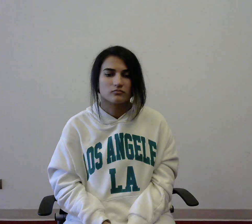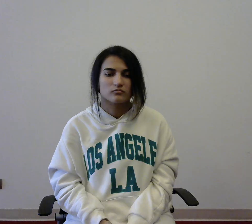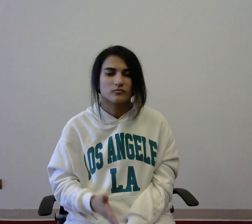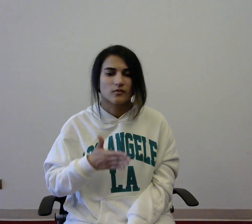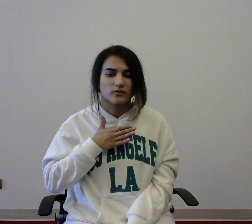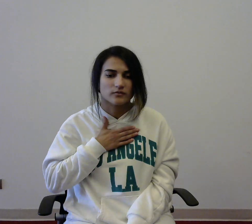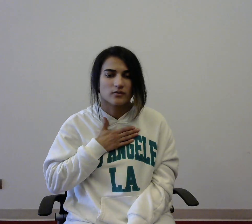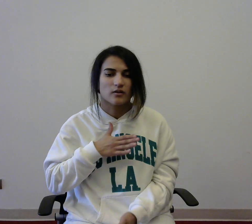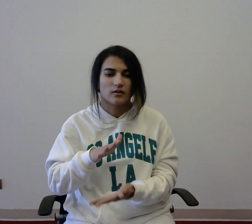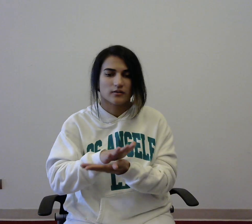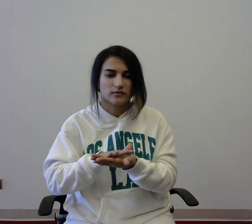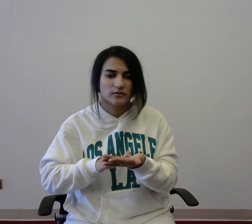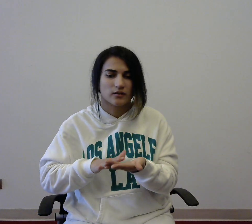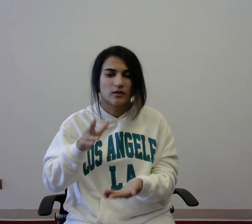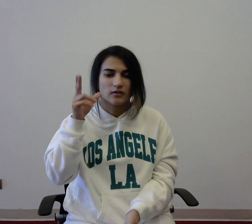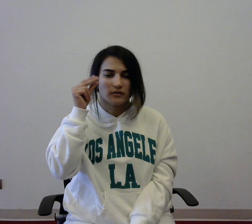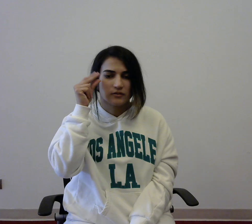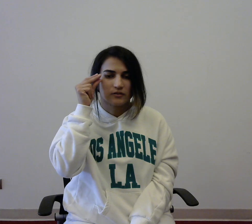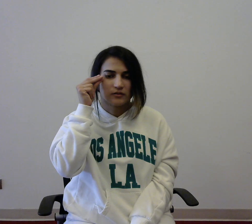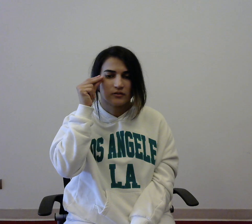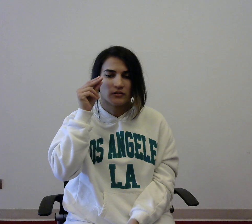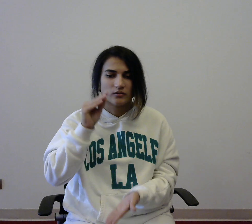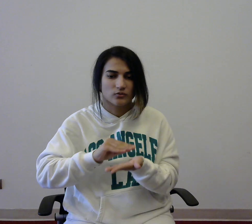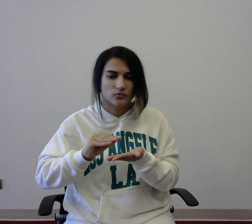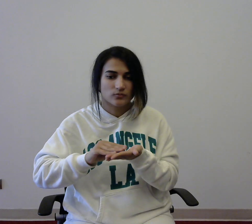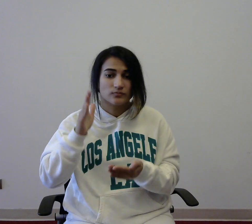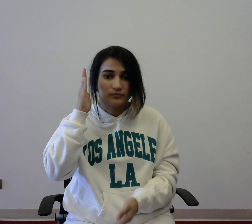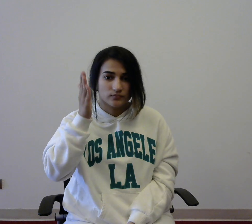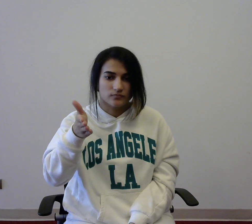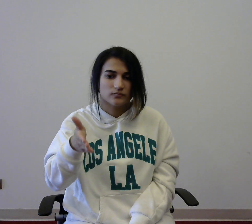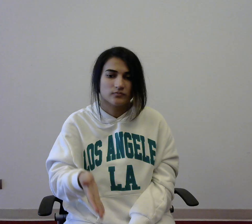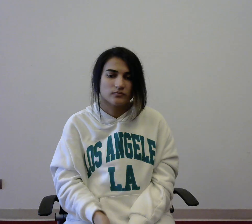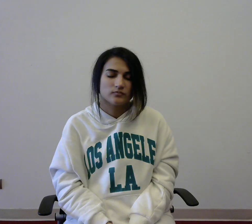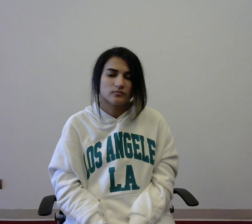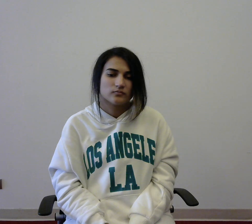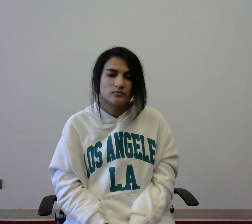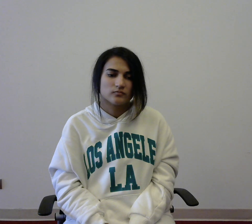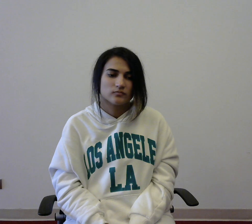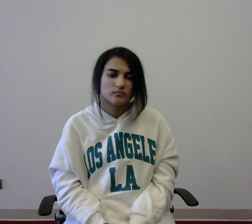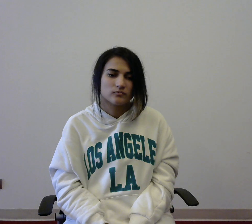Mən ərizəni nə vaxt yazmalıyam?